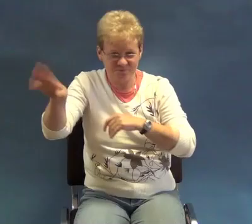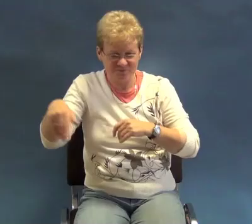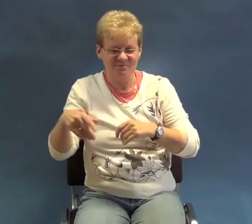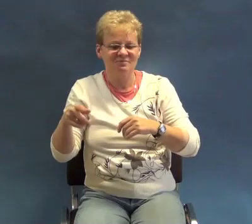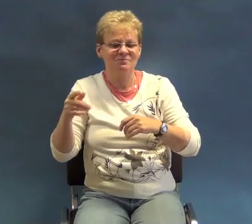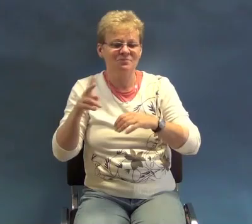Policja...